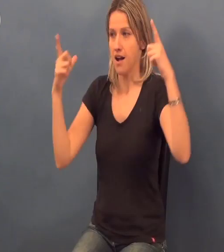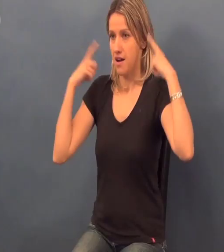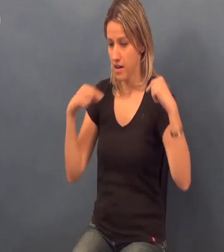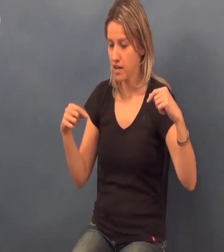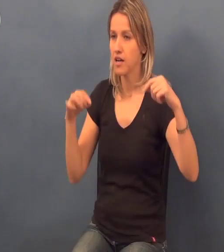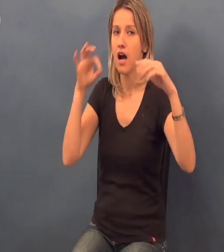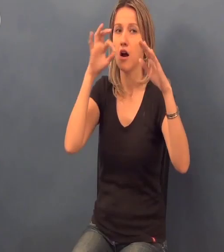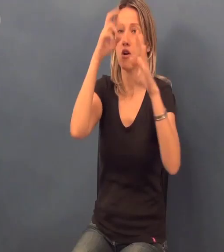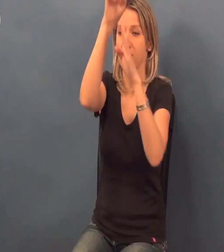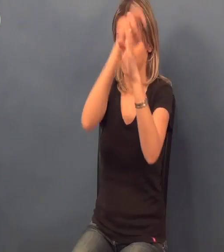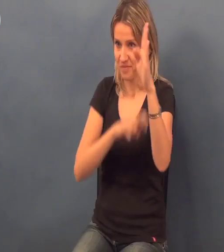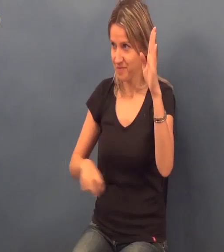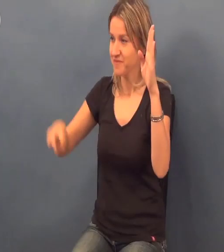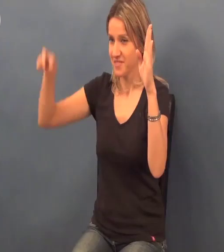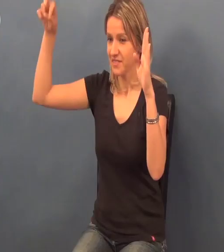Kot schodzi na dół i wchodzi na górę do drugiego domu.